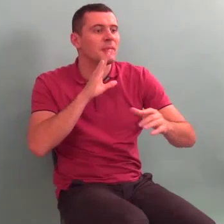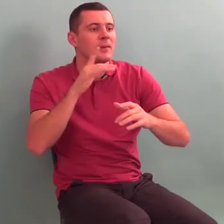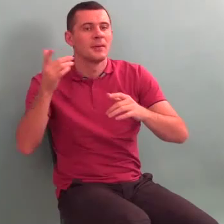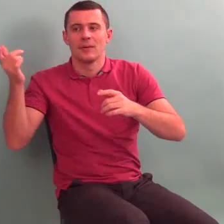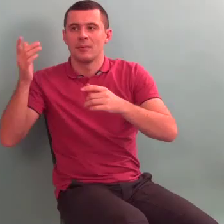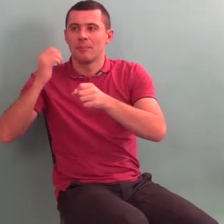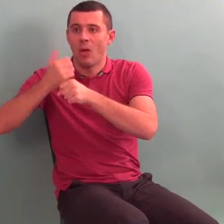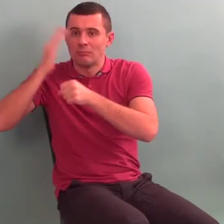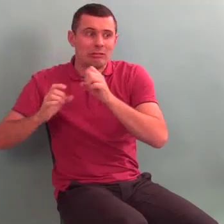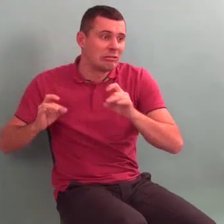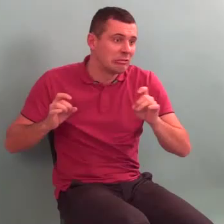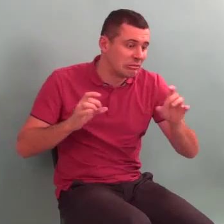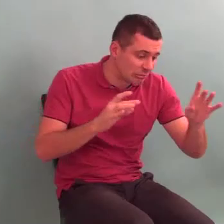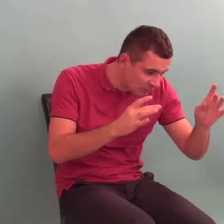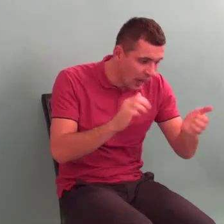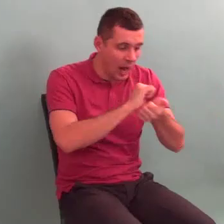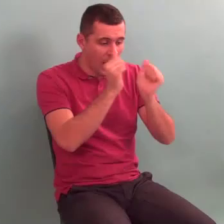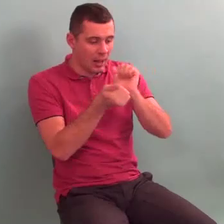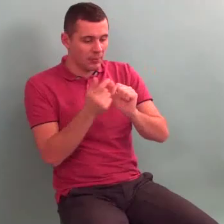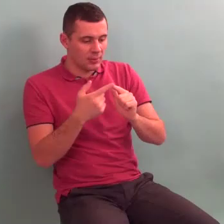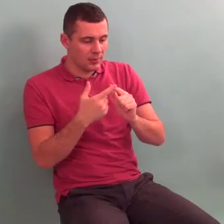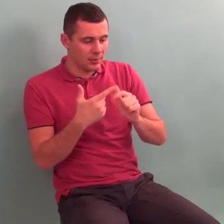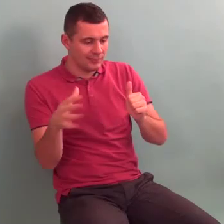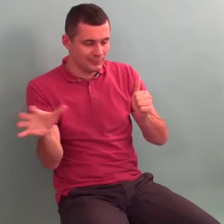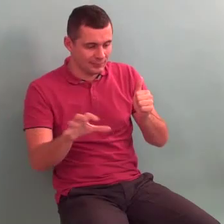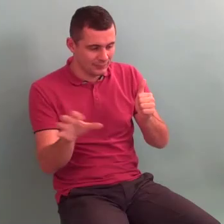Biegnie szybko po pracy albo druga opcja - coś ukradł.